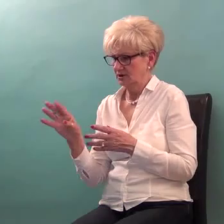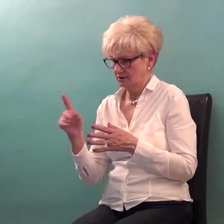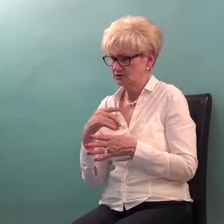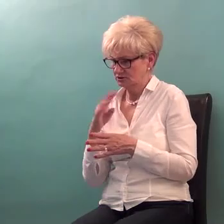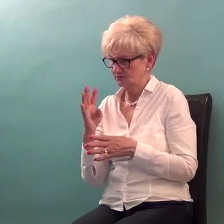Ja czwartego.